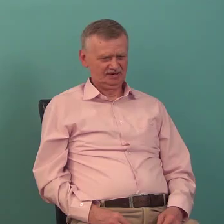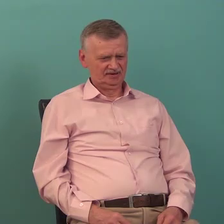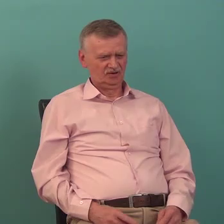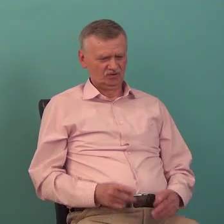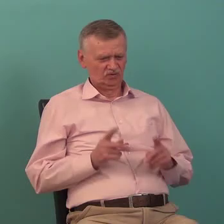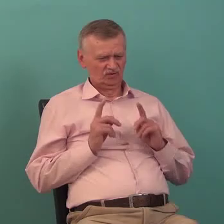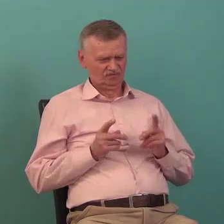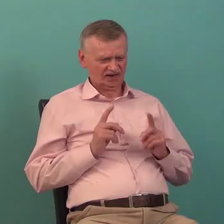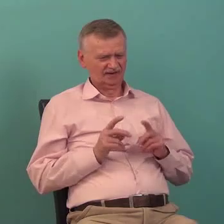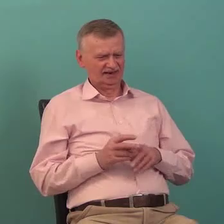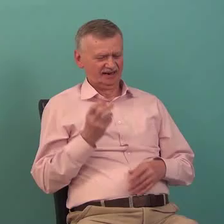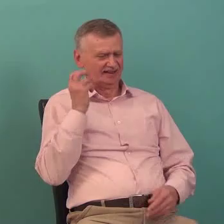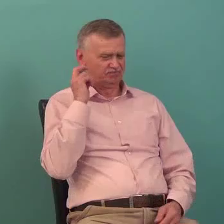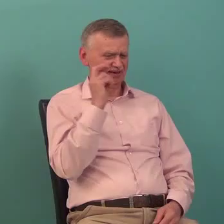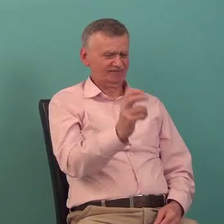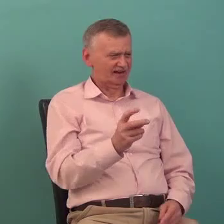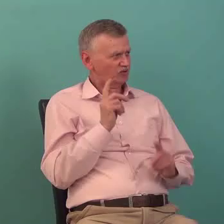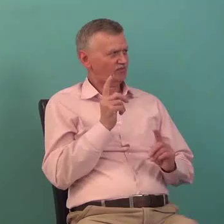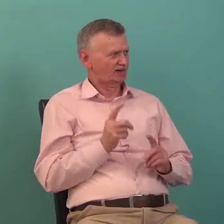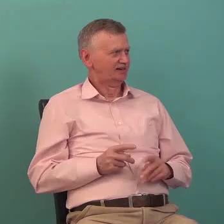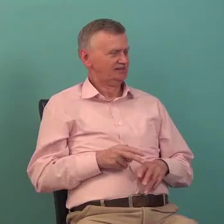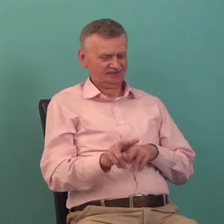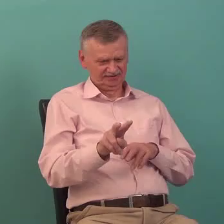Uwaga na tramwaj, żeby nie upaść.